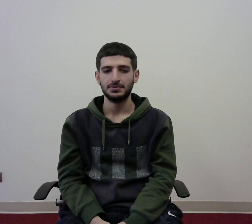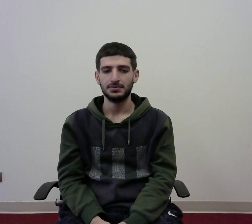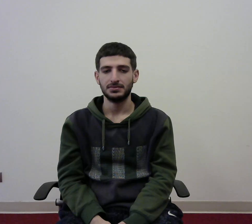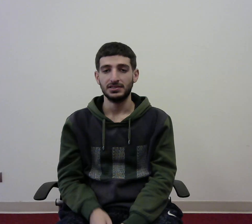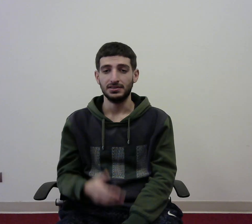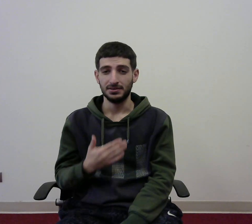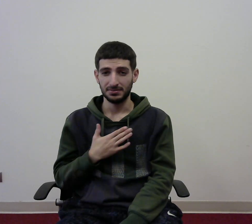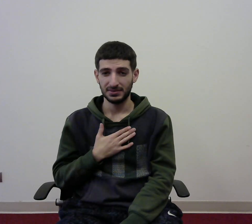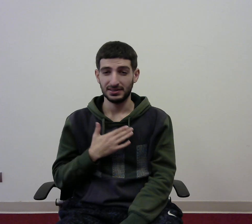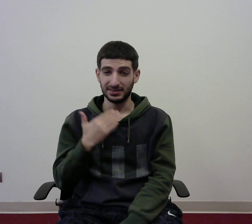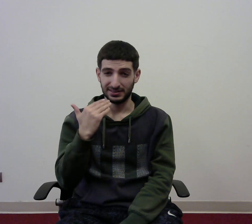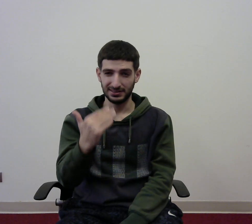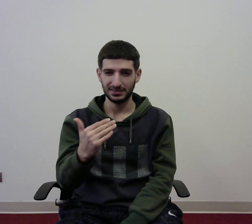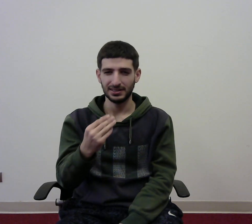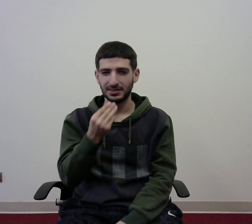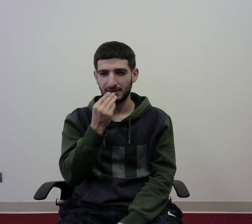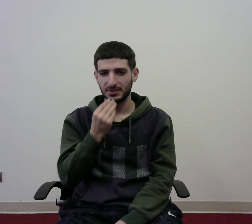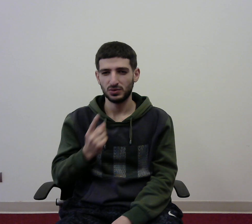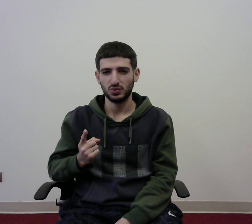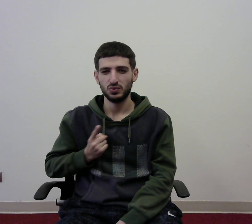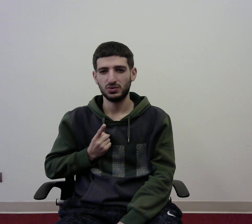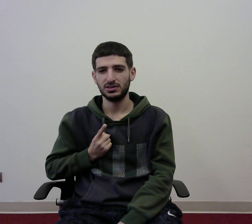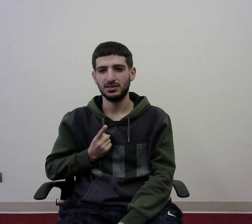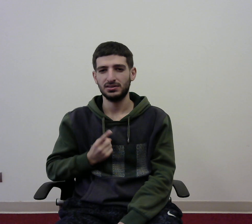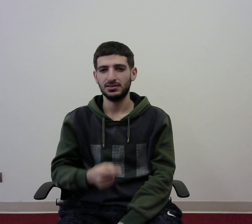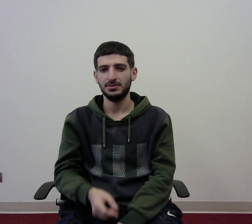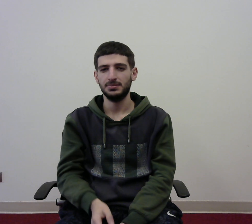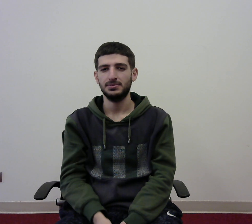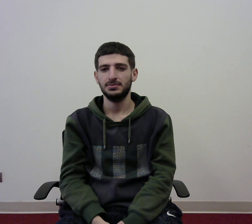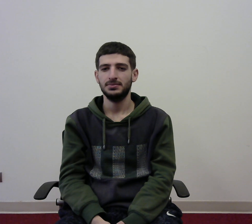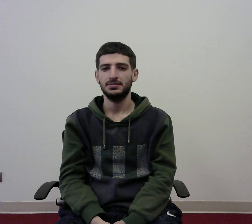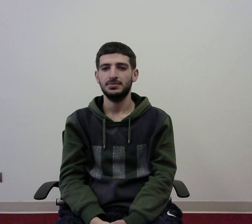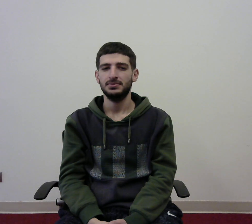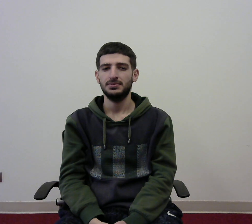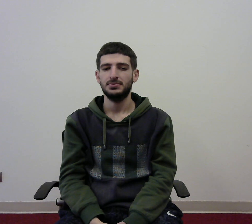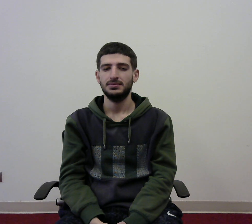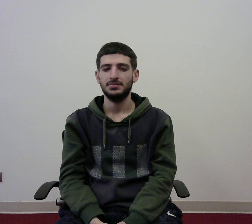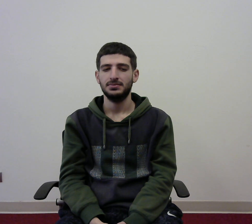Mən sizi naharda gözləyəcəm